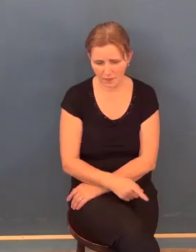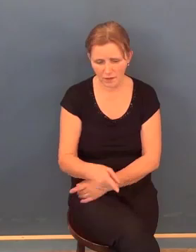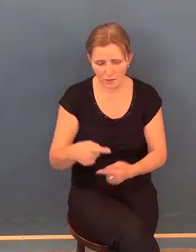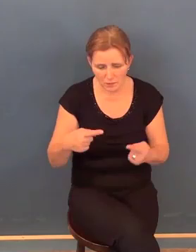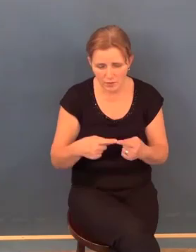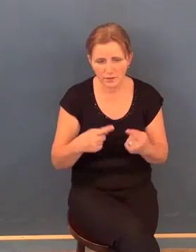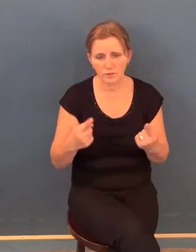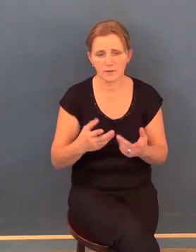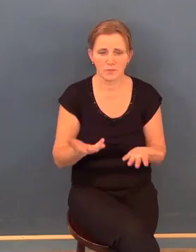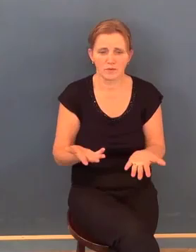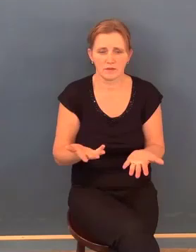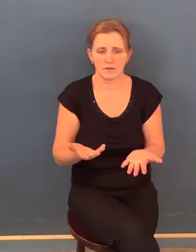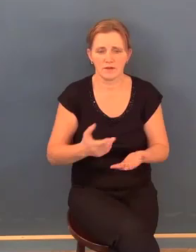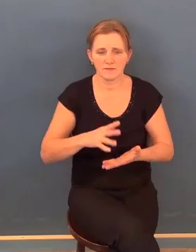To pasuje do sytuacji.